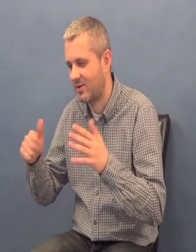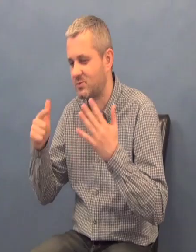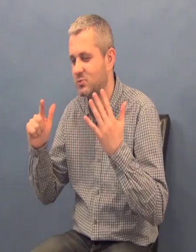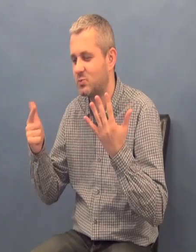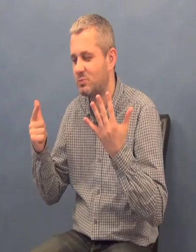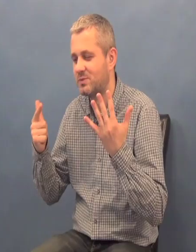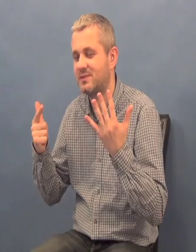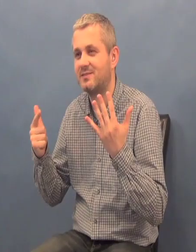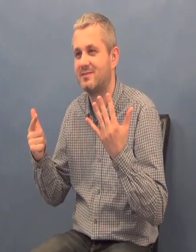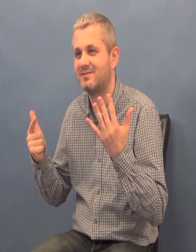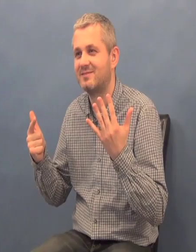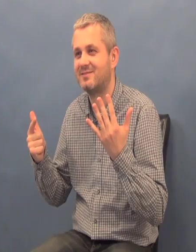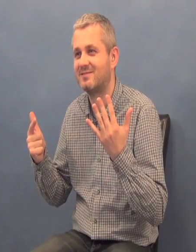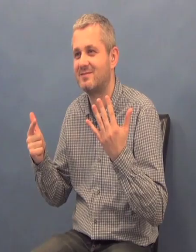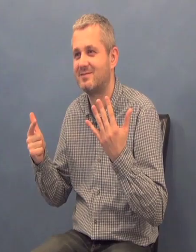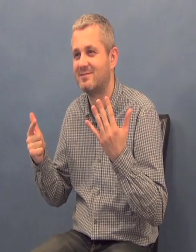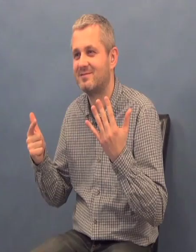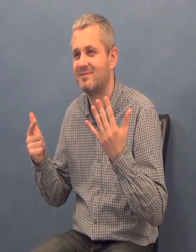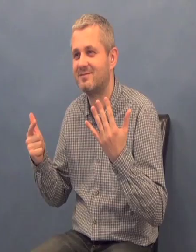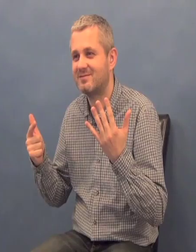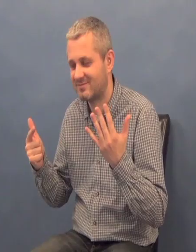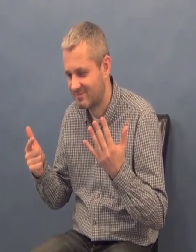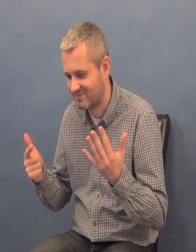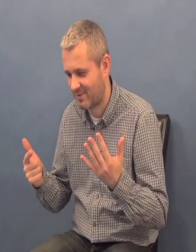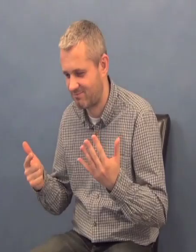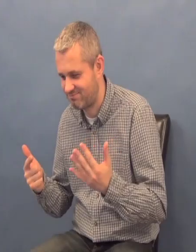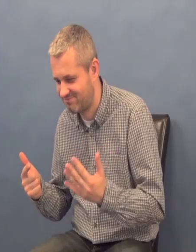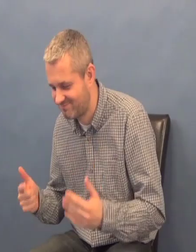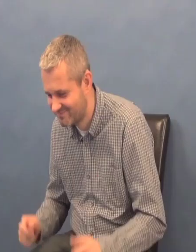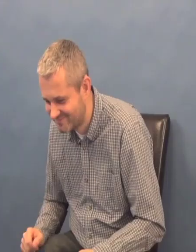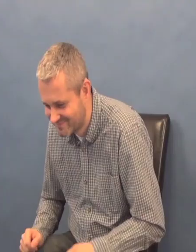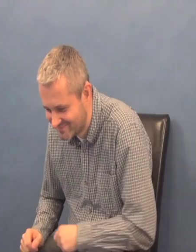A siódmy?